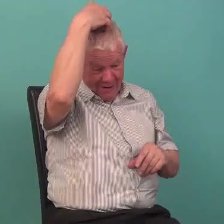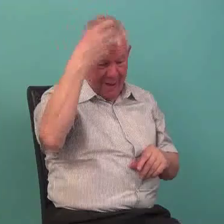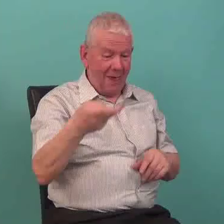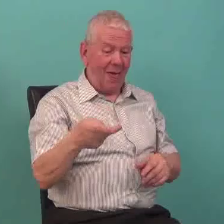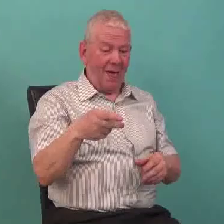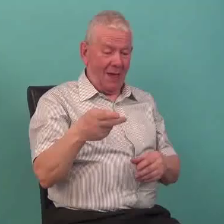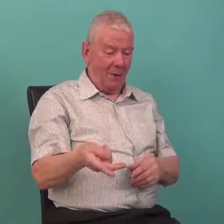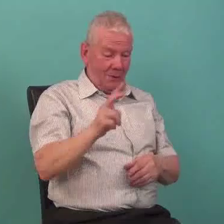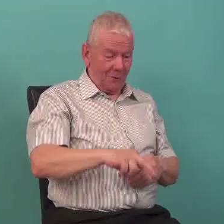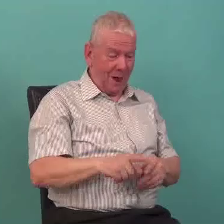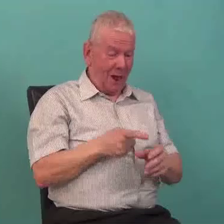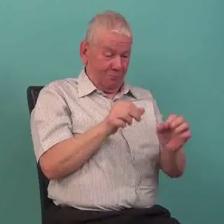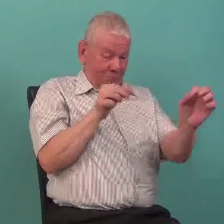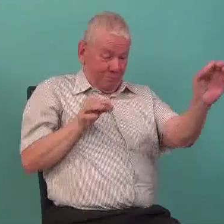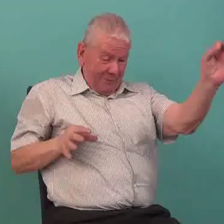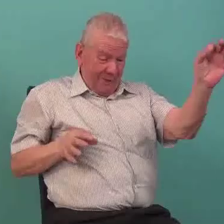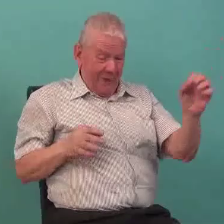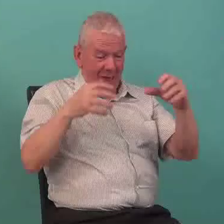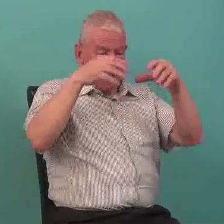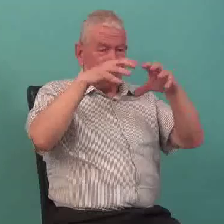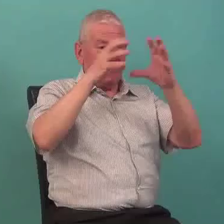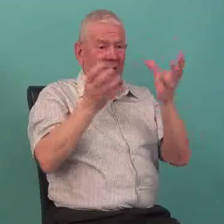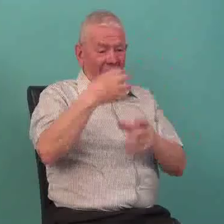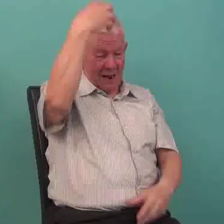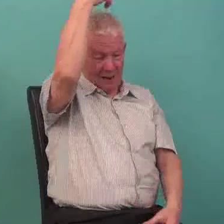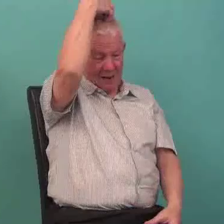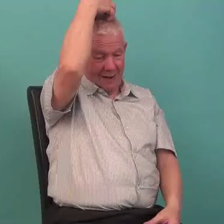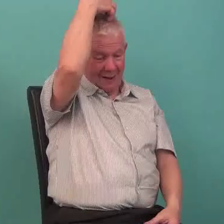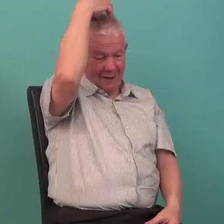Na następnym obrazku mysz strzela z łuku do dużej kuli na głowie drugiej myszy.